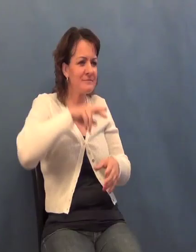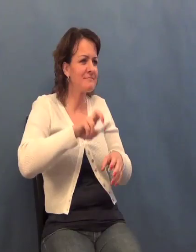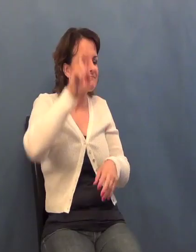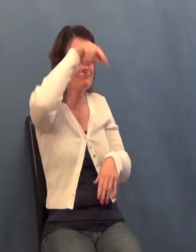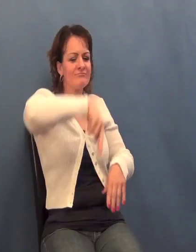Wszedł, stanął.